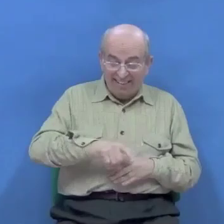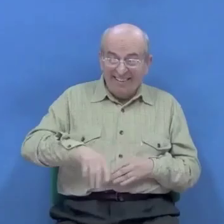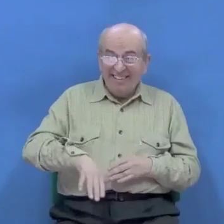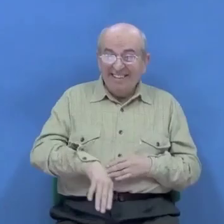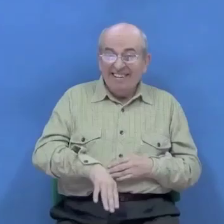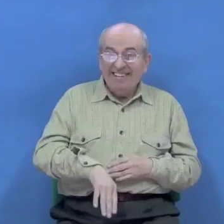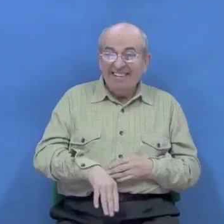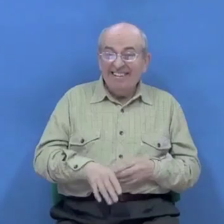Nie ma ławek.